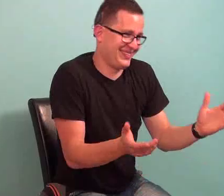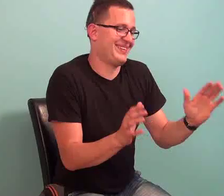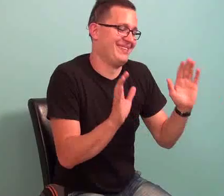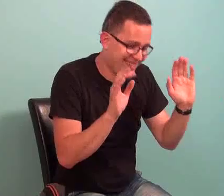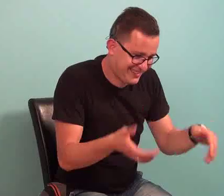Dobra.